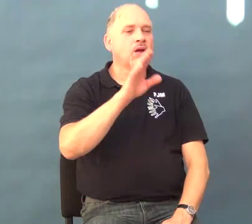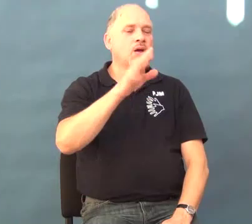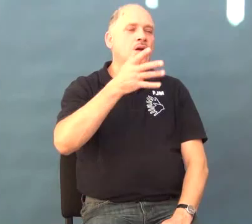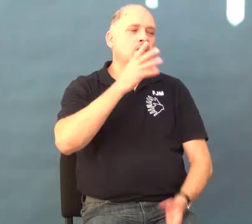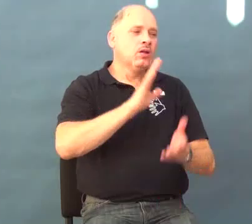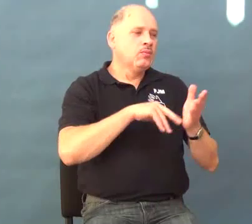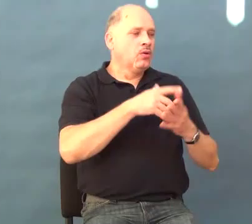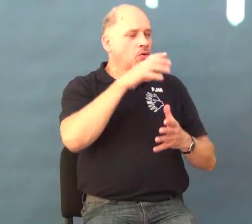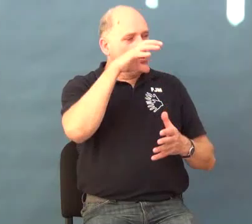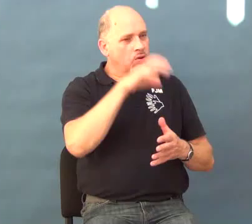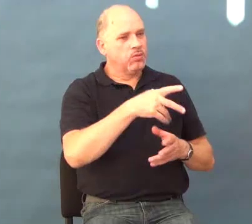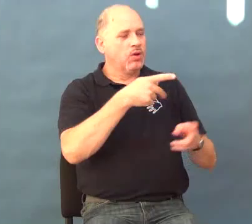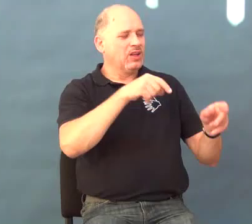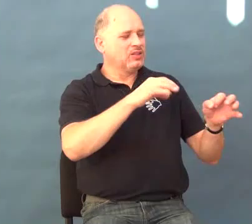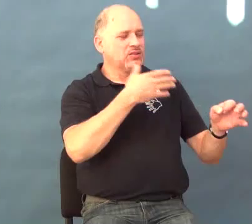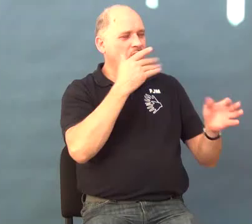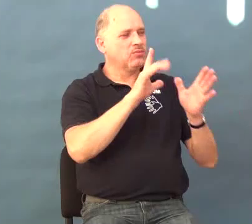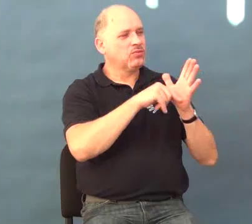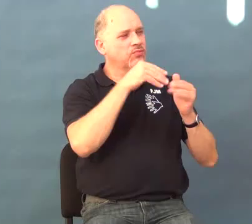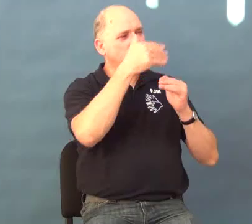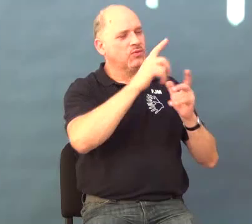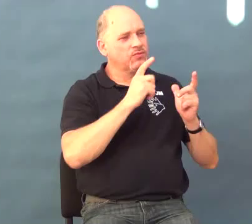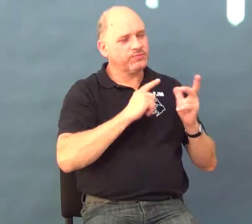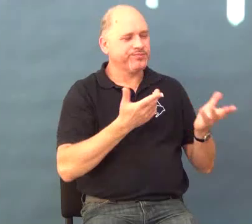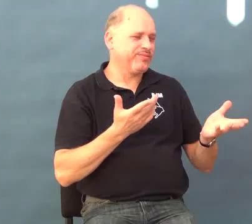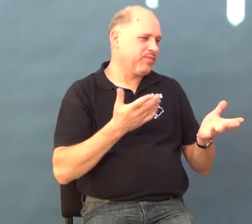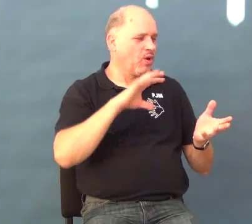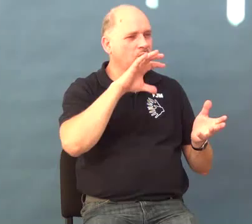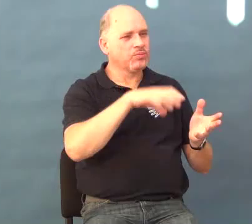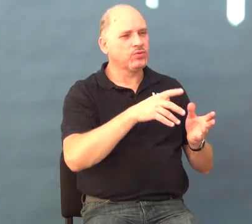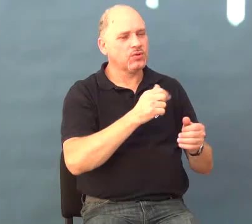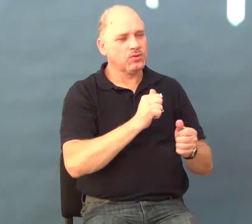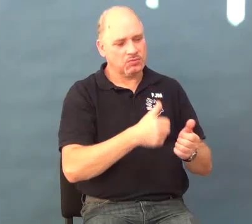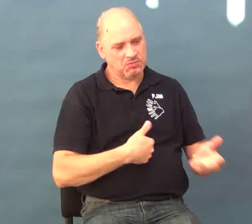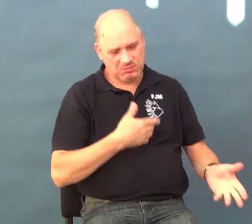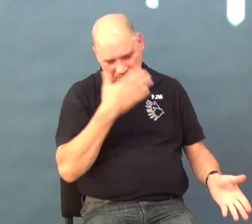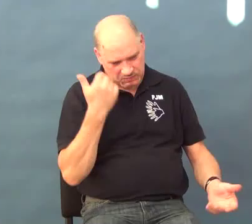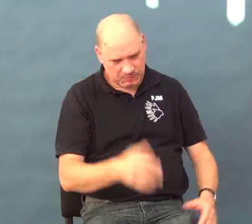Na przykład teraz tego nie ma, poza miastem jest, to dla... nie wiem.